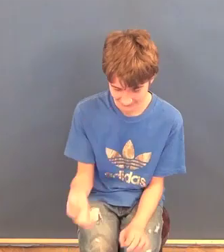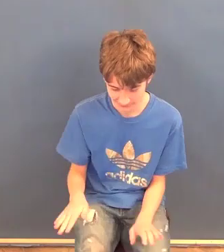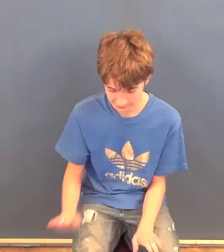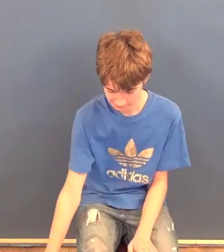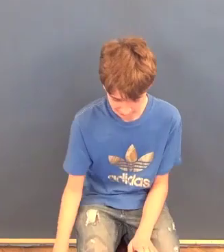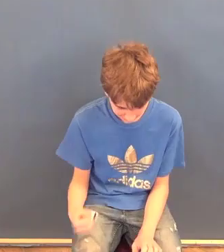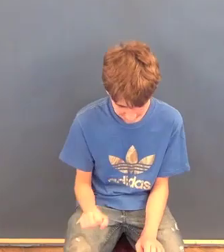Naciska na gaz w motorze.